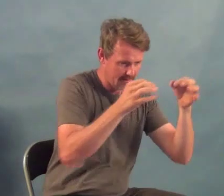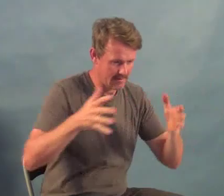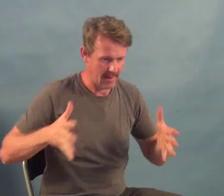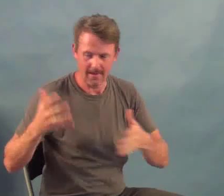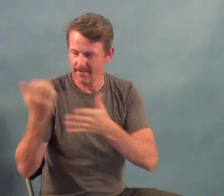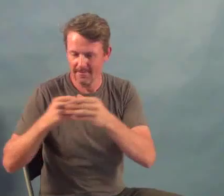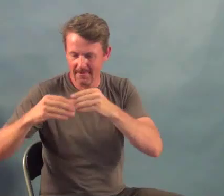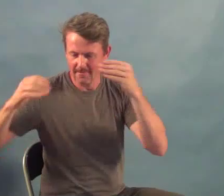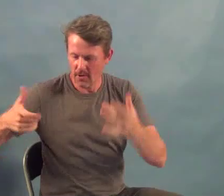Człowiek zabrał torbę.